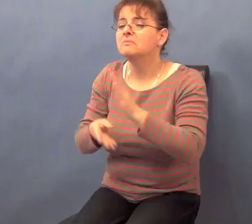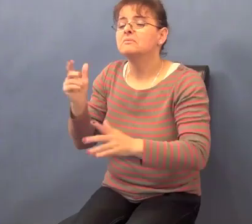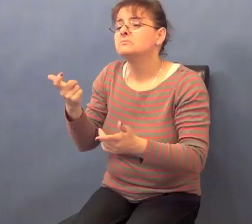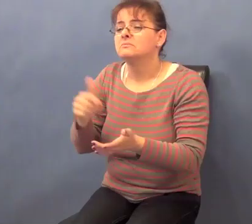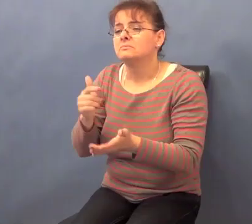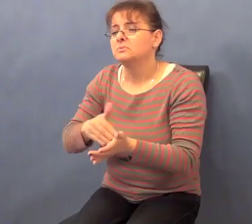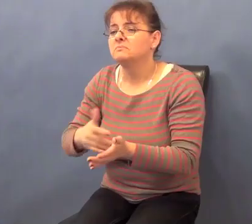Zniknie, ukradnie coś.